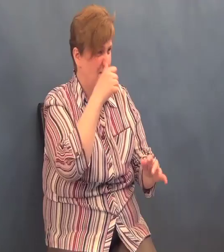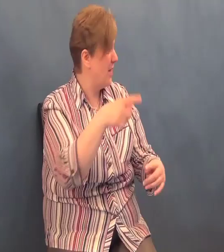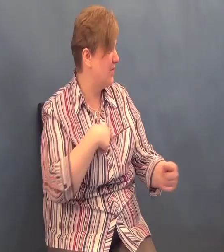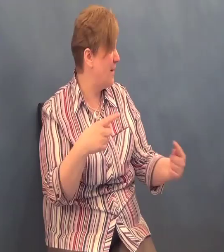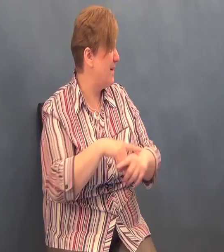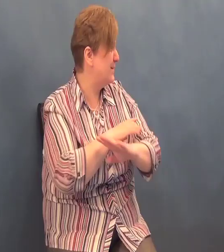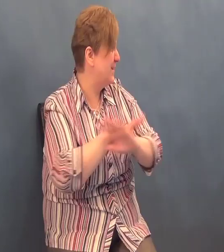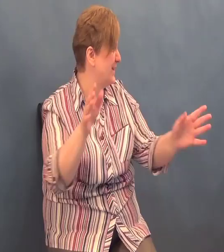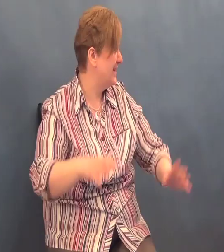Nic nam nie pasuje!